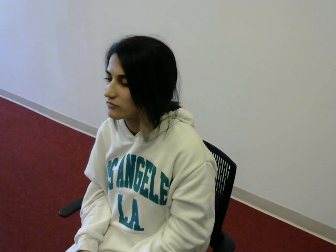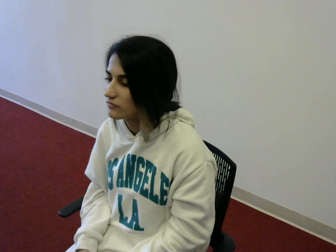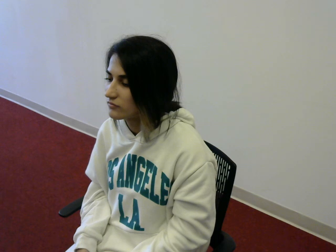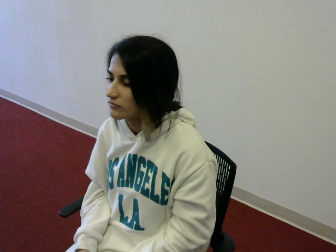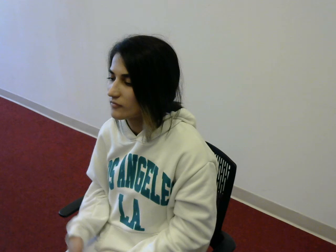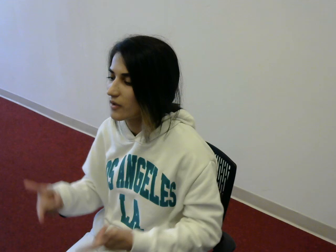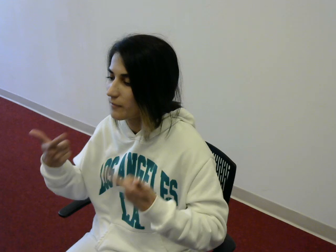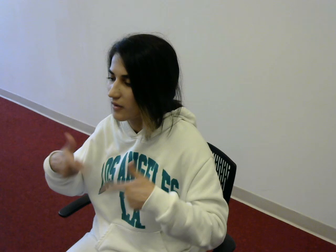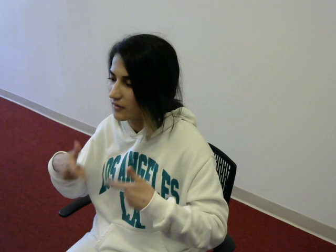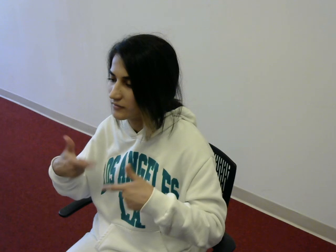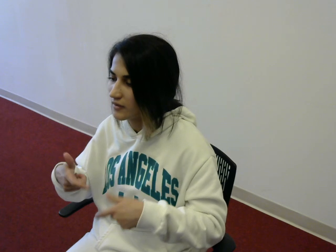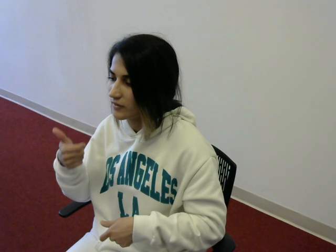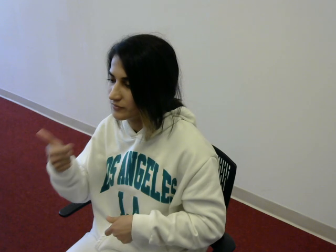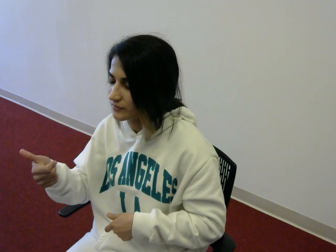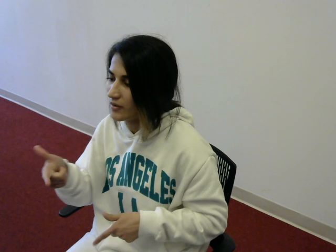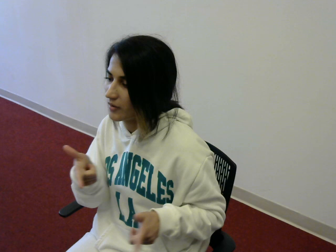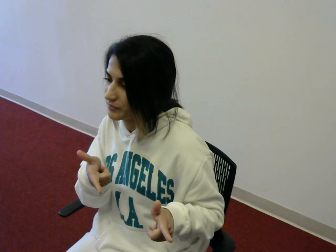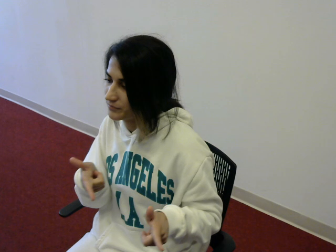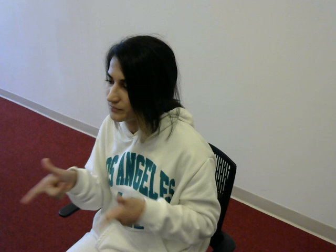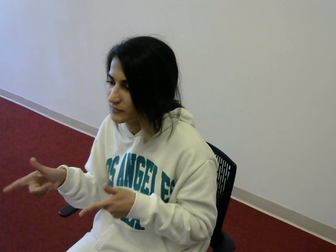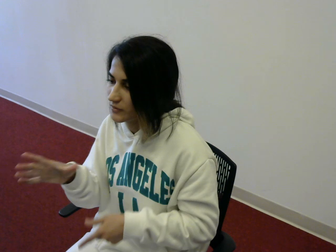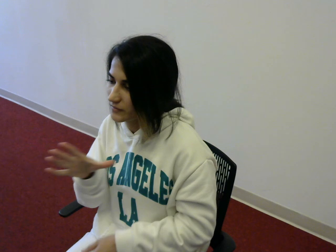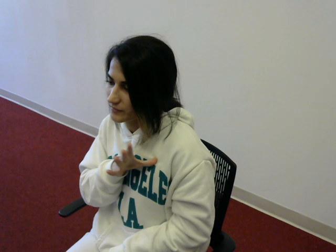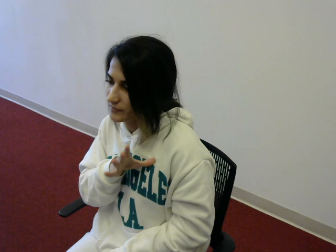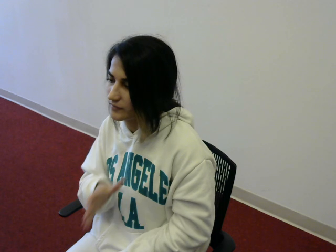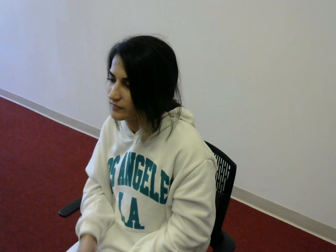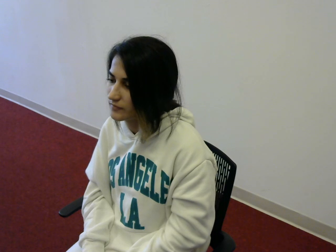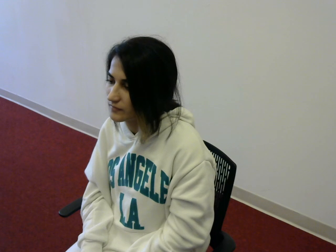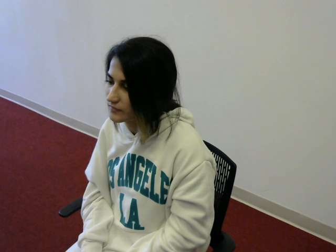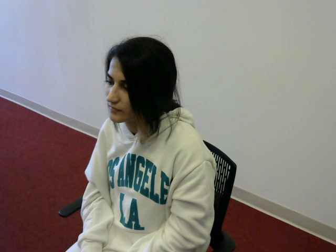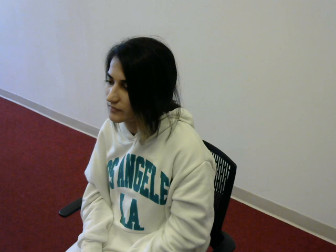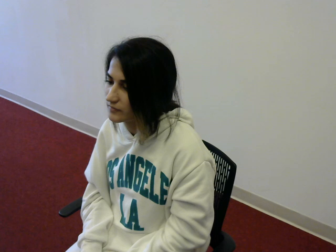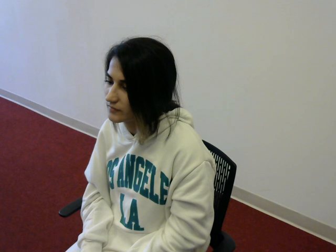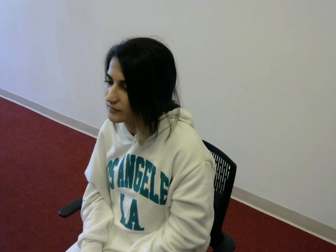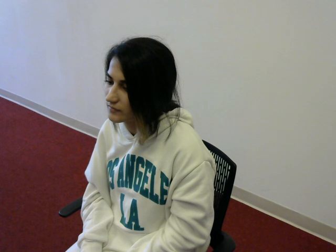İmtahana yaxşı hazırlaşmışam